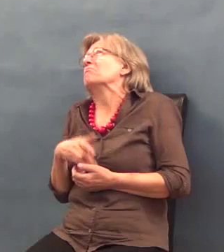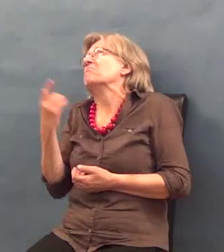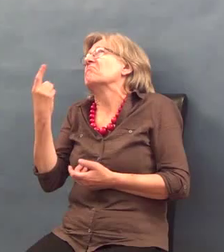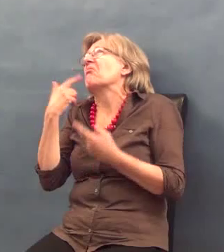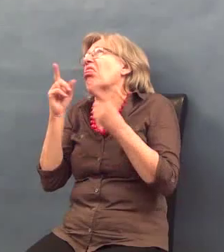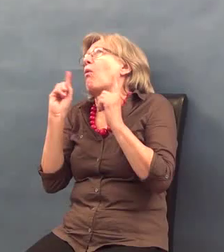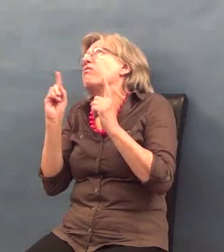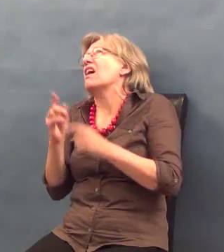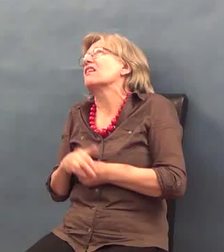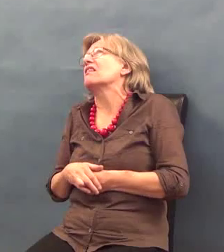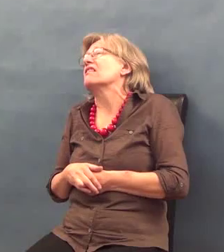Mężczyzna nie zwraca na niego uwagi.